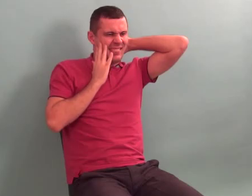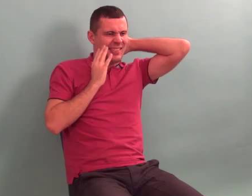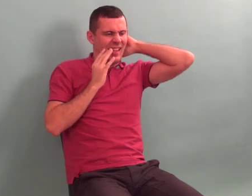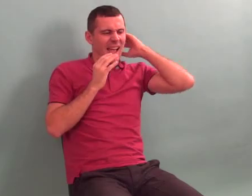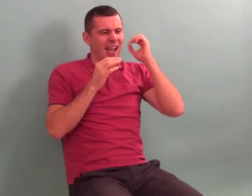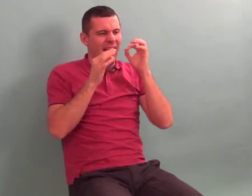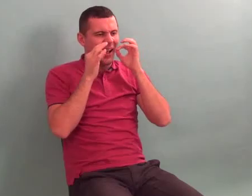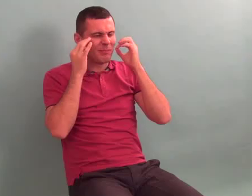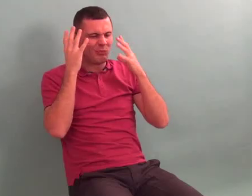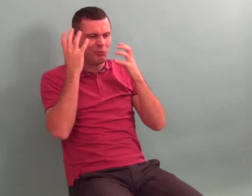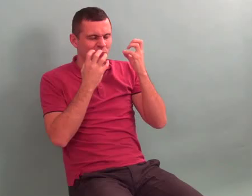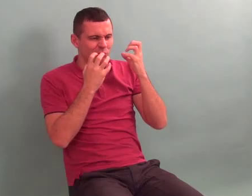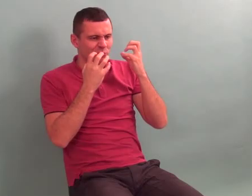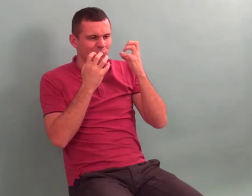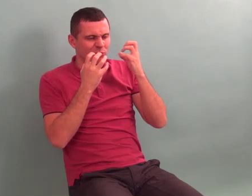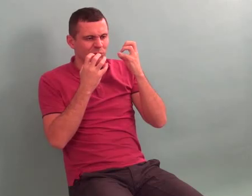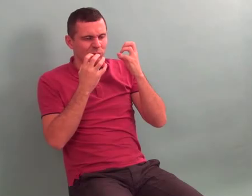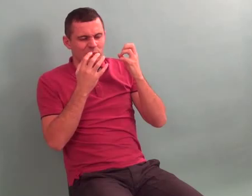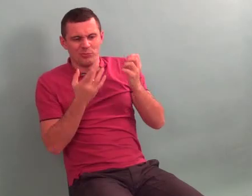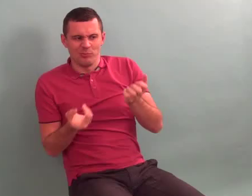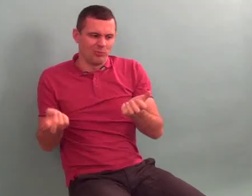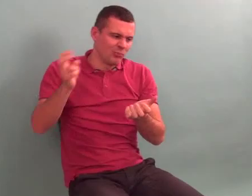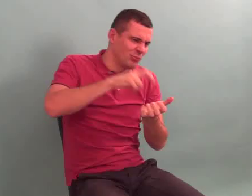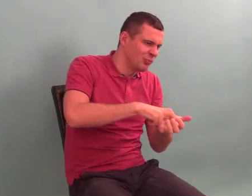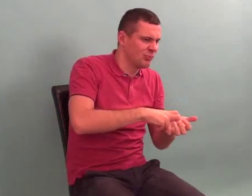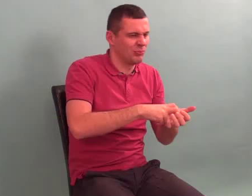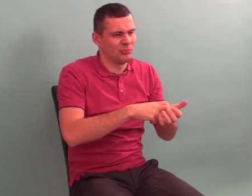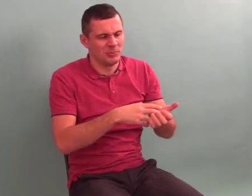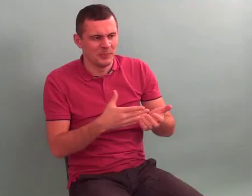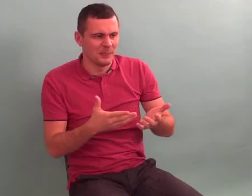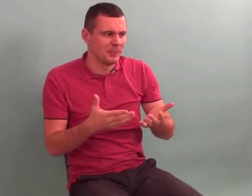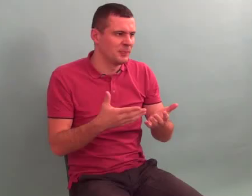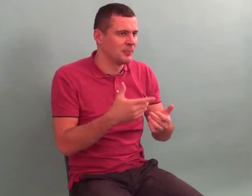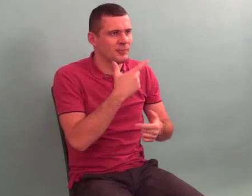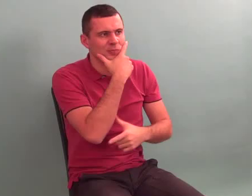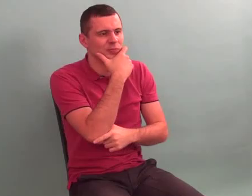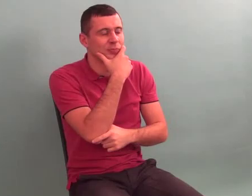Kot zniesmaczony powoli wstał i zaczął się zastanawiać.